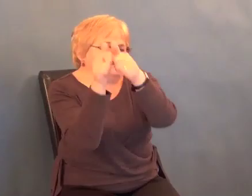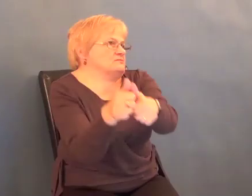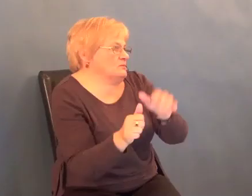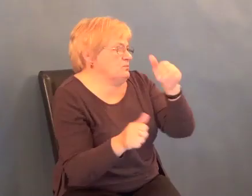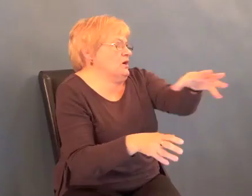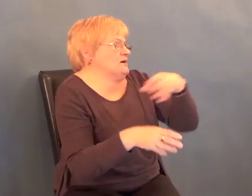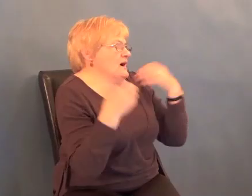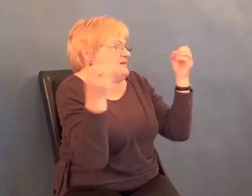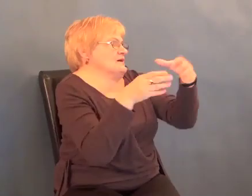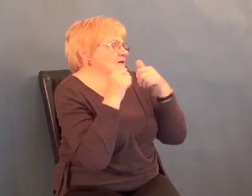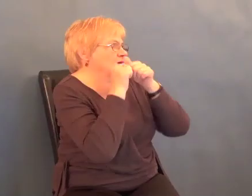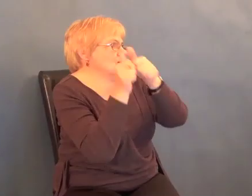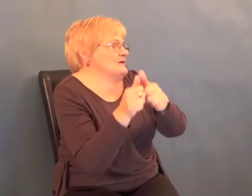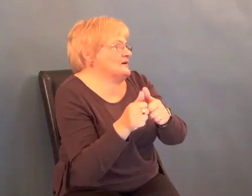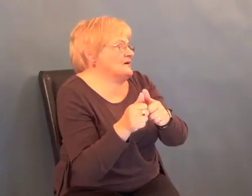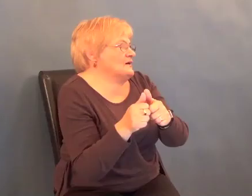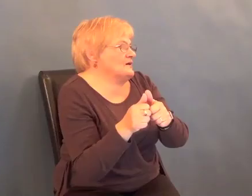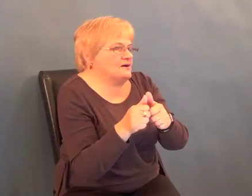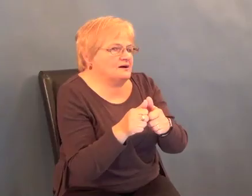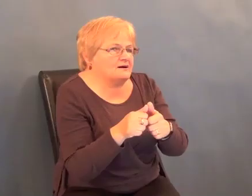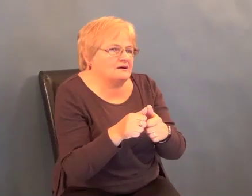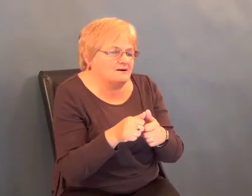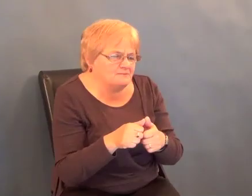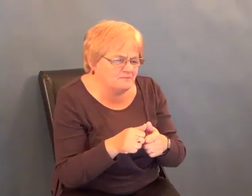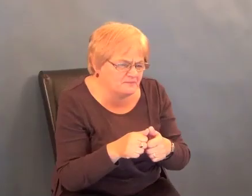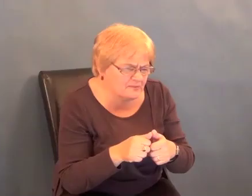Możemy razem pójść do kina.